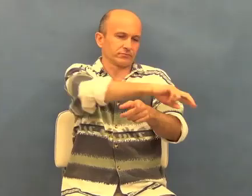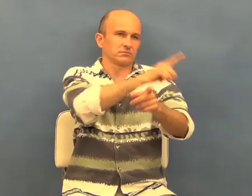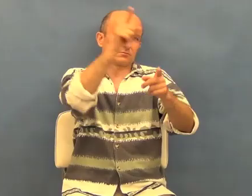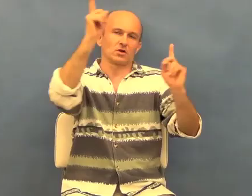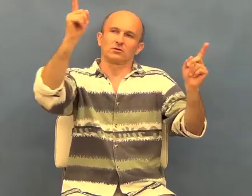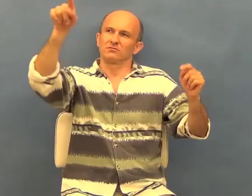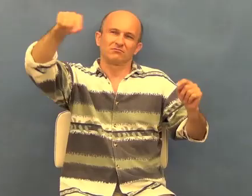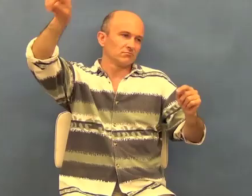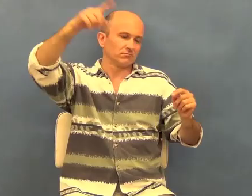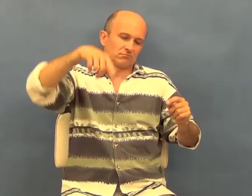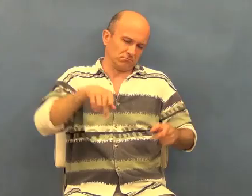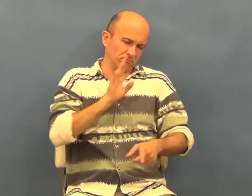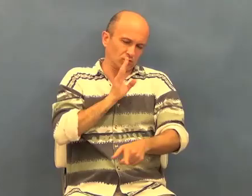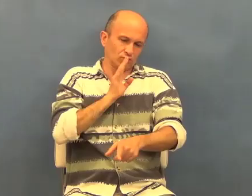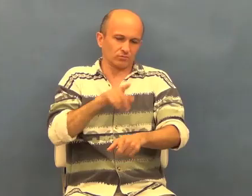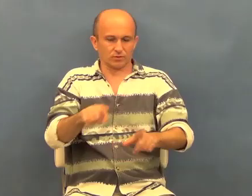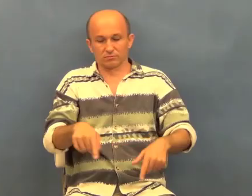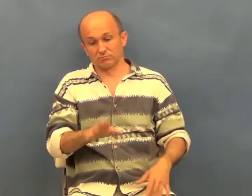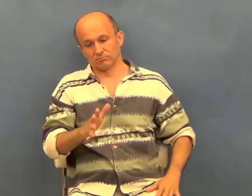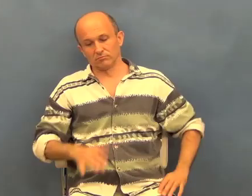Tamten znak zwraca uwagę i jest chyba podobny do tego.